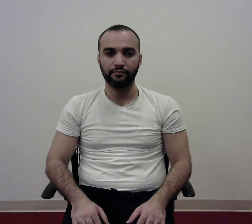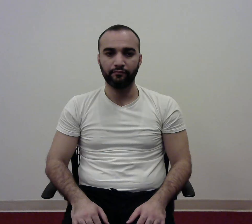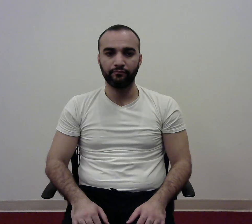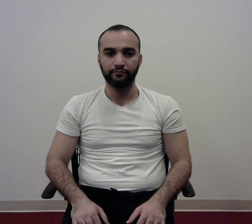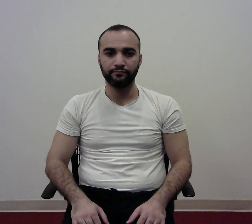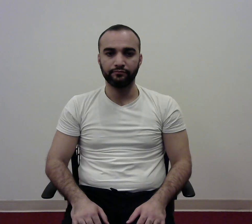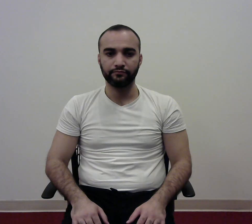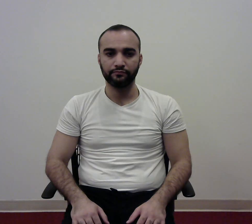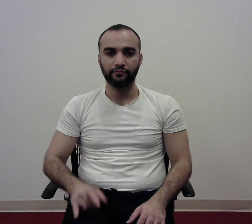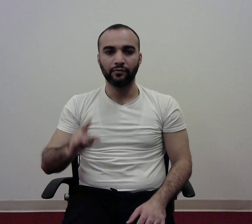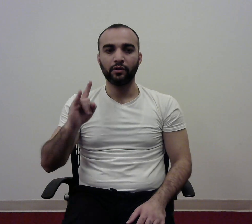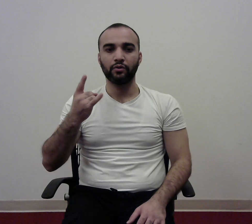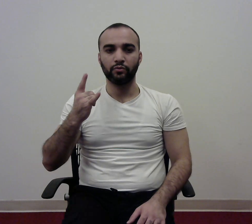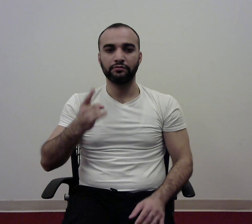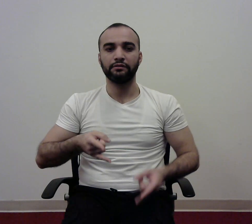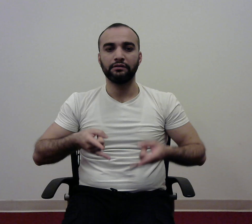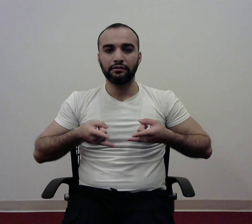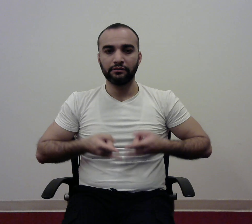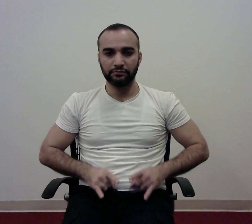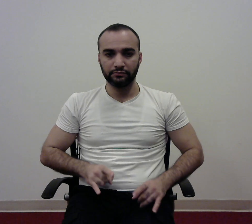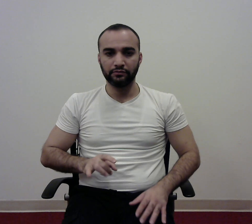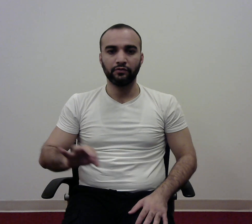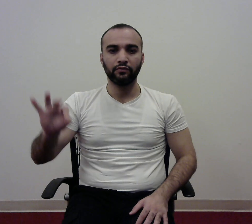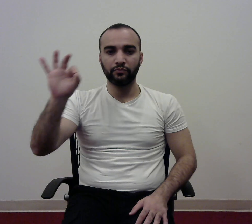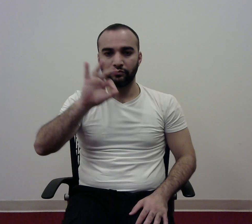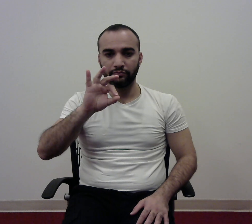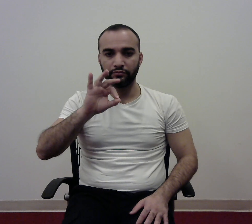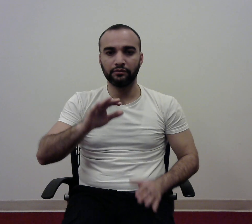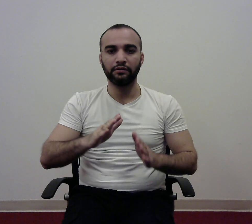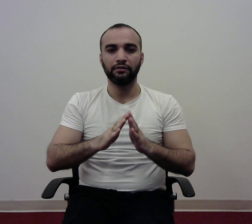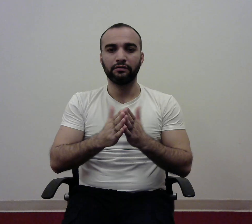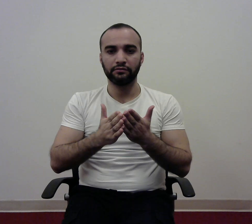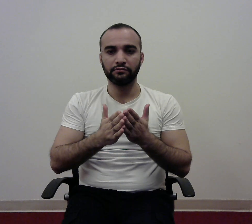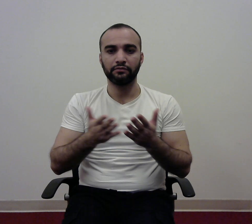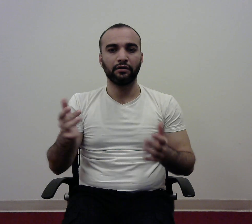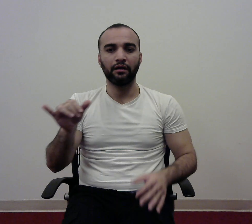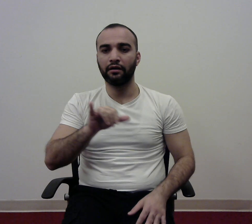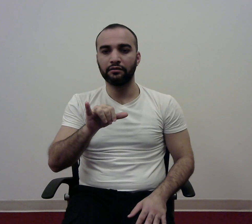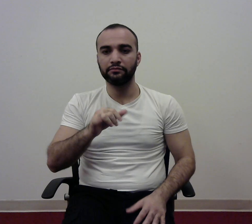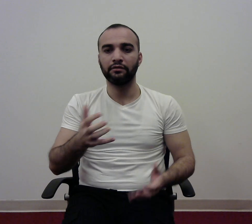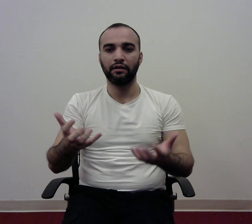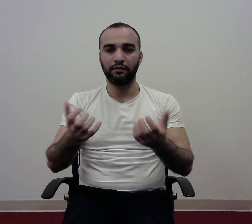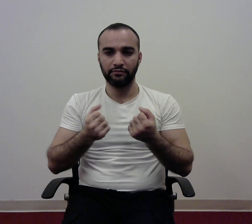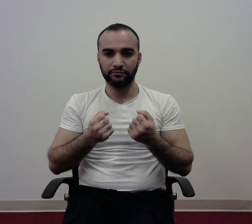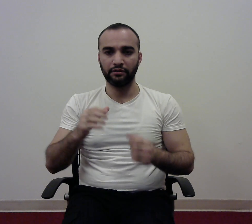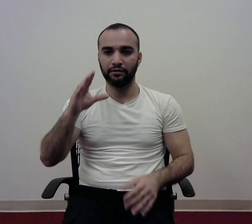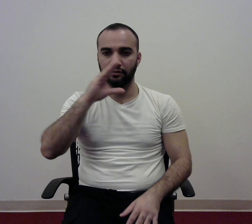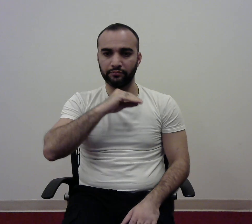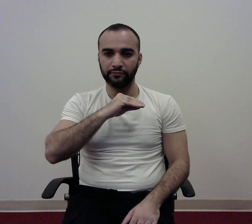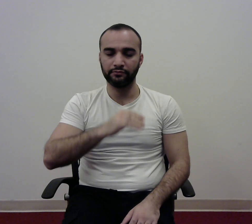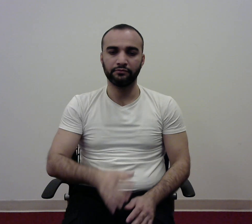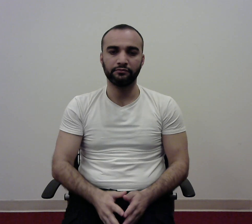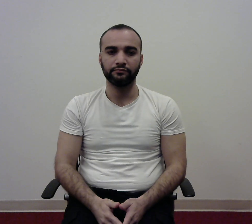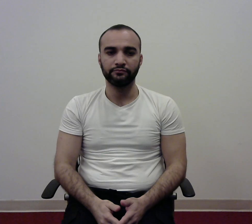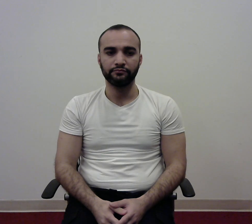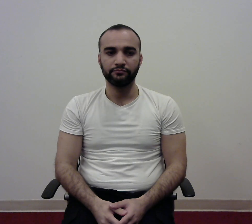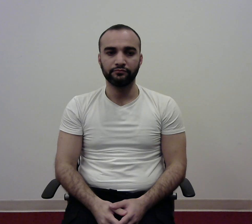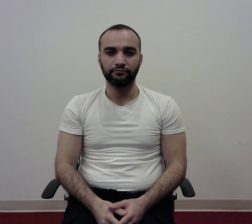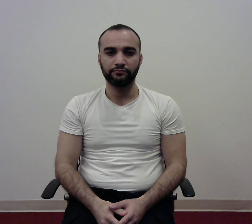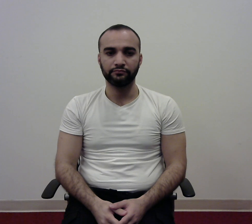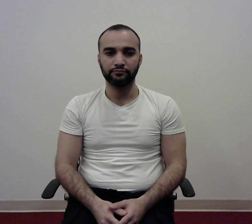Uşağın doğum haqqında şəhadətnaməsini hardan ala bilərəm?